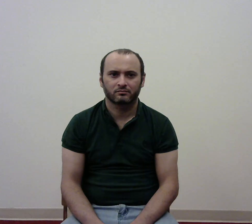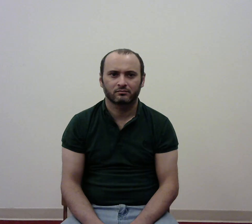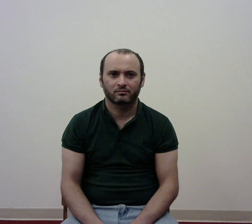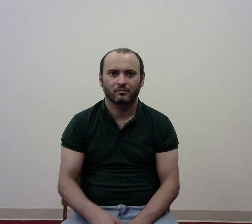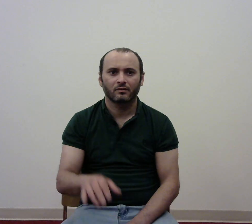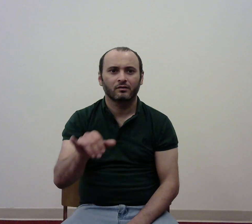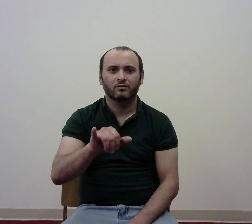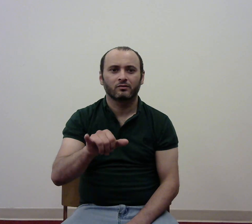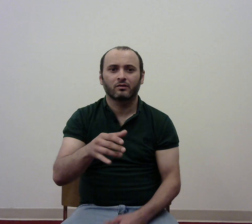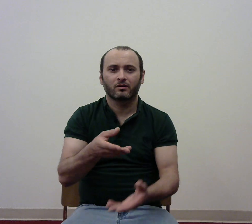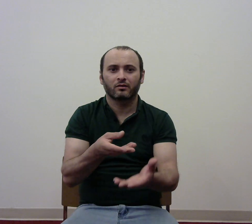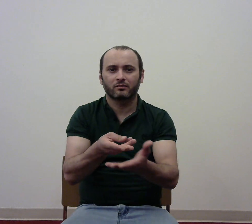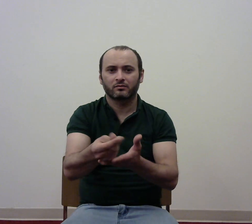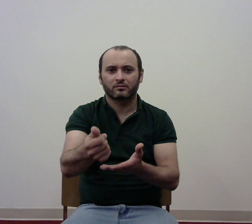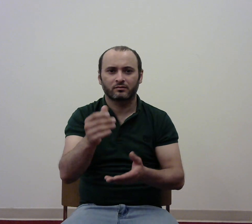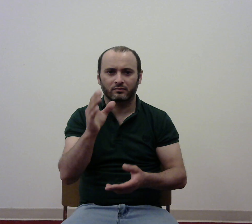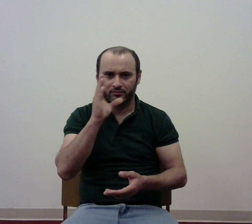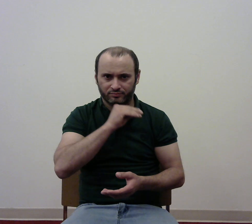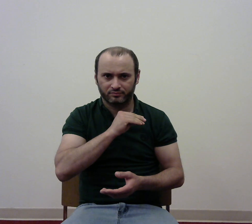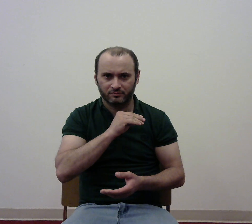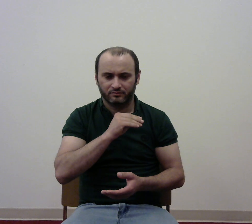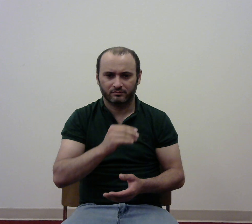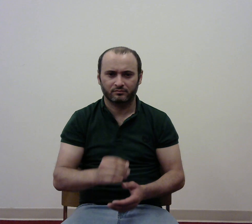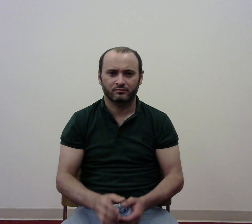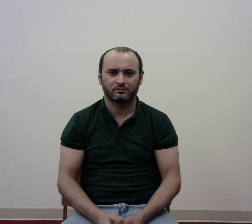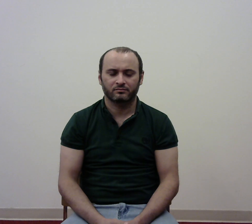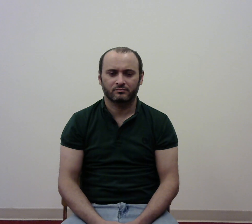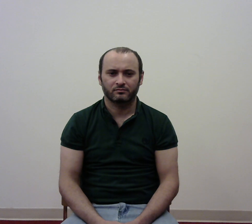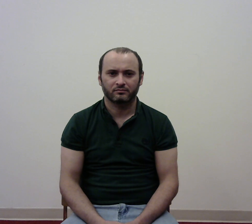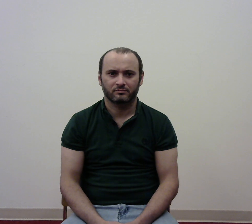Harda ödəniş edə bilərəm?